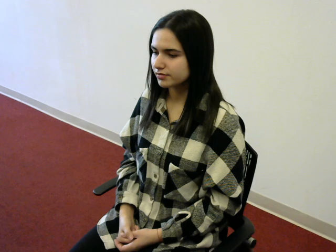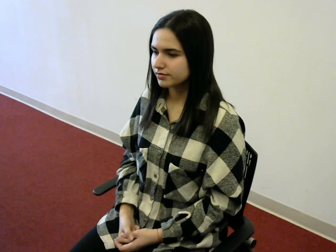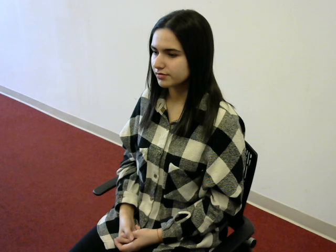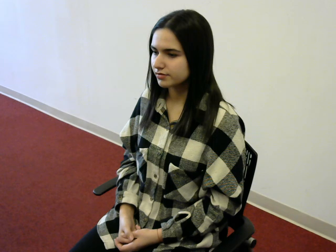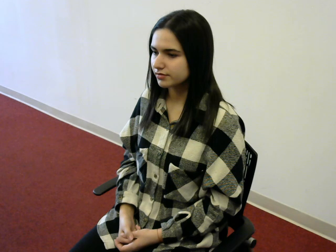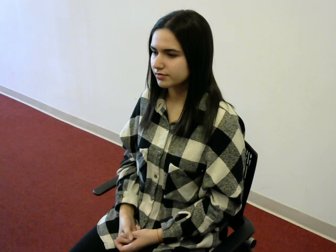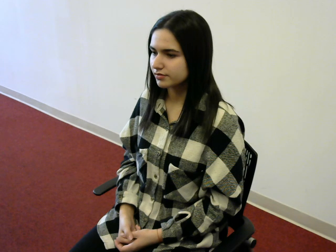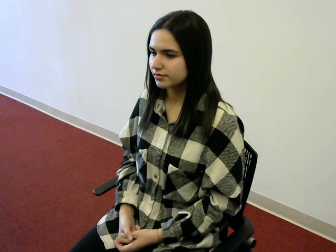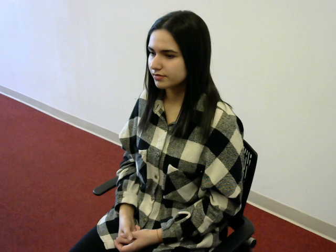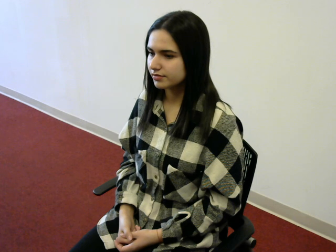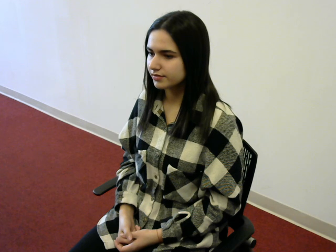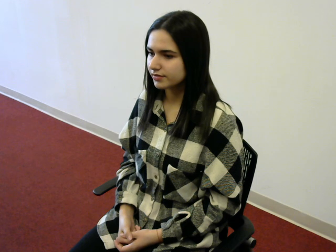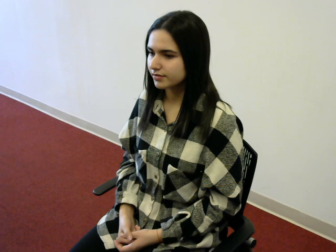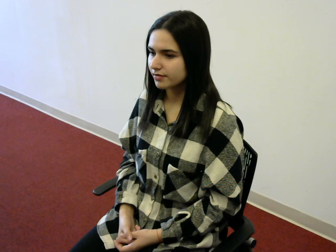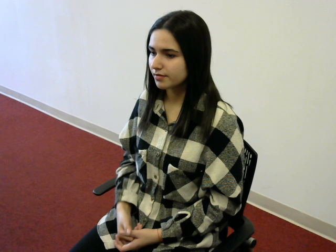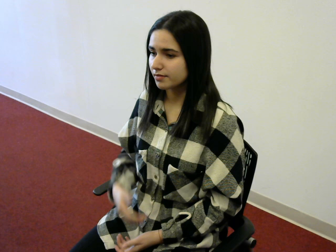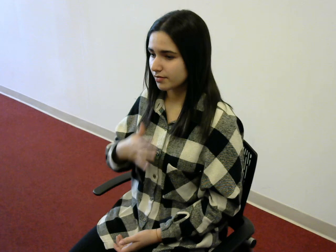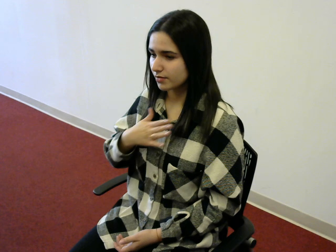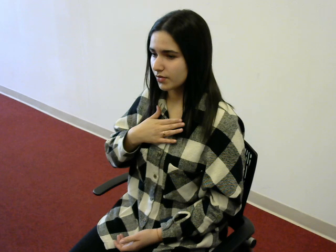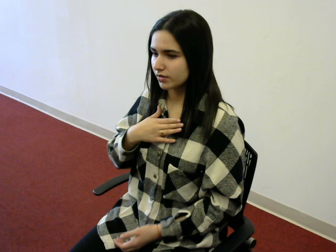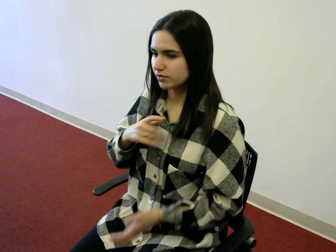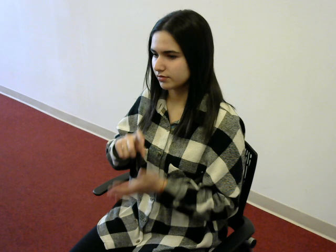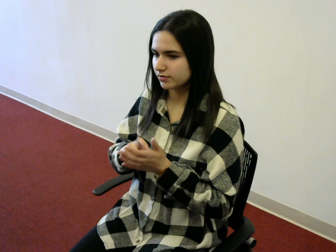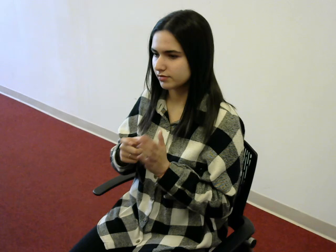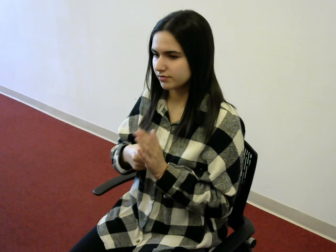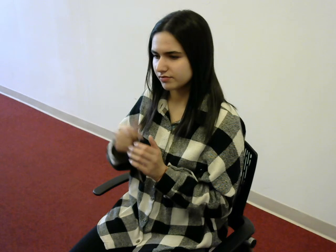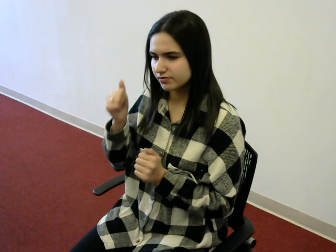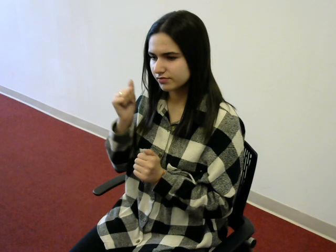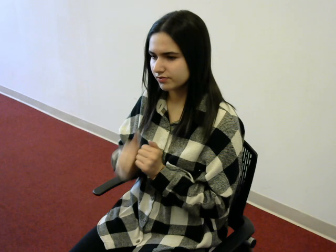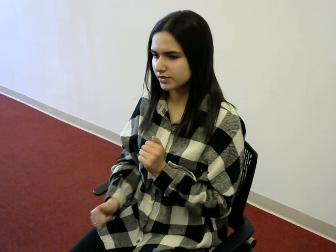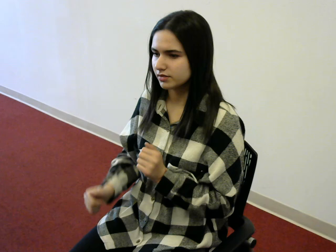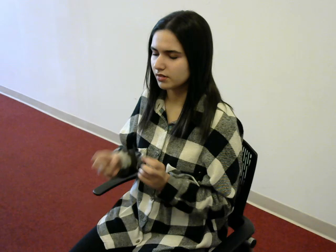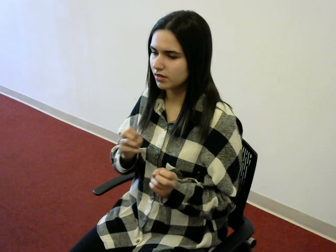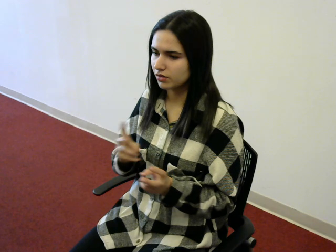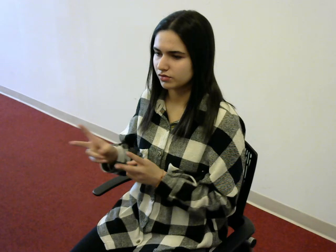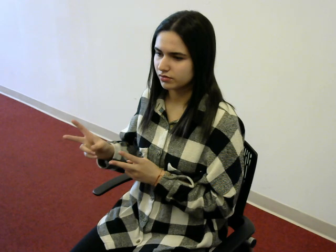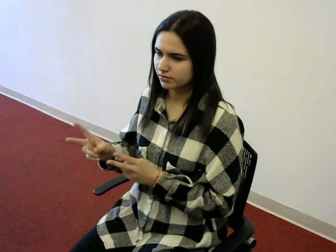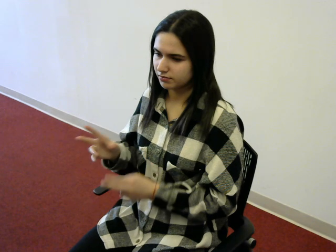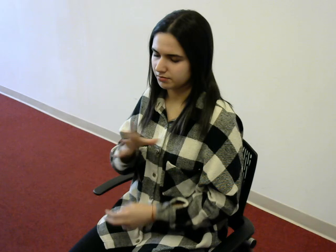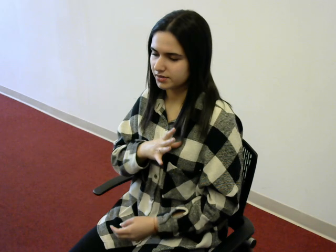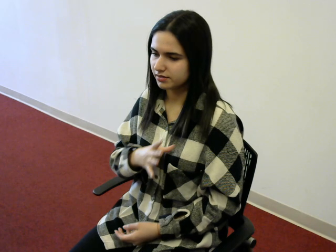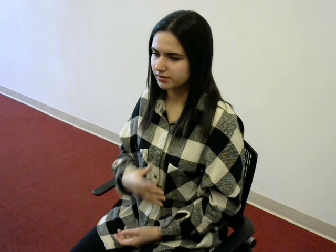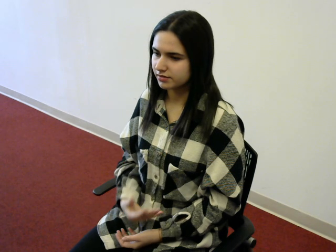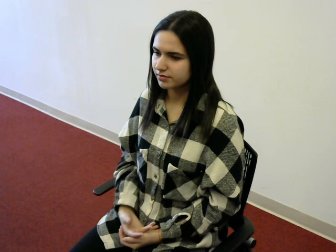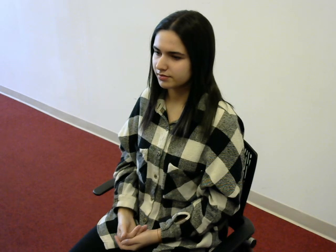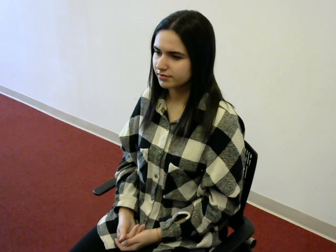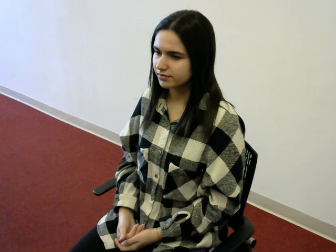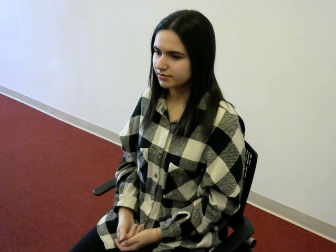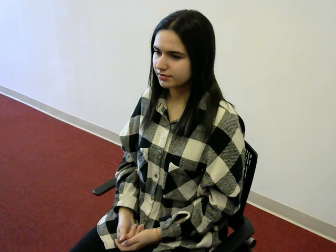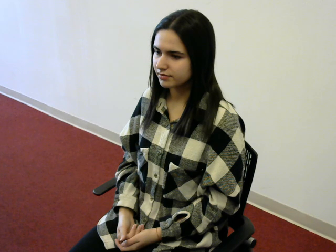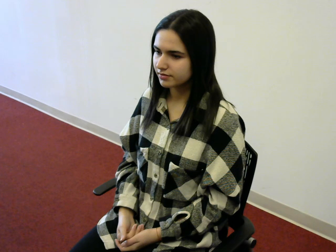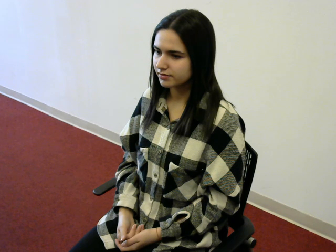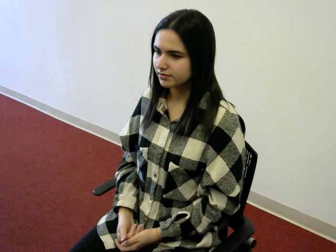Mənim otağım həmişə səliqəli olur